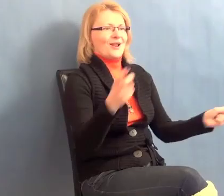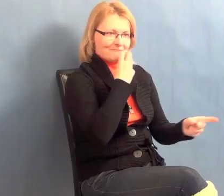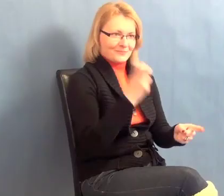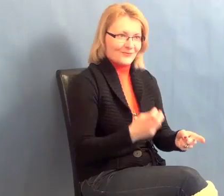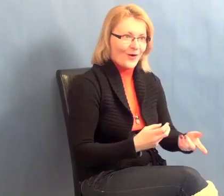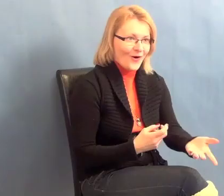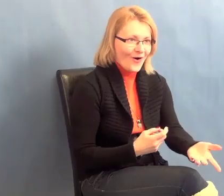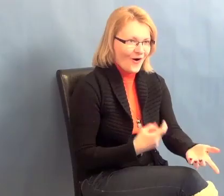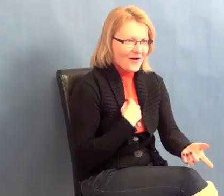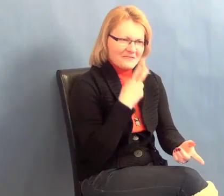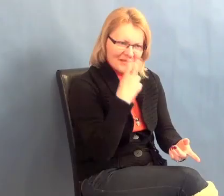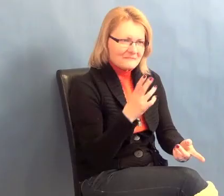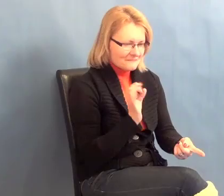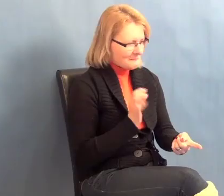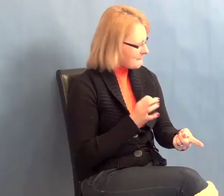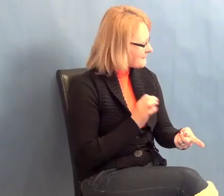Właśnie na to się natknęłam, to dobrze.